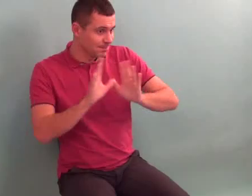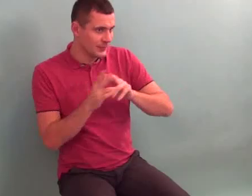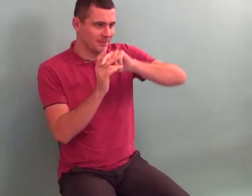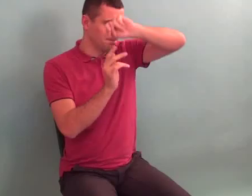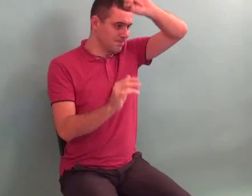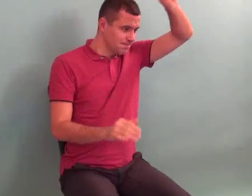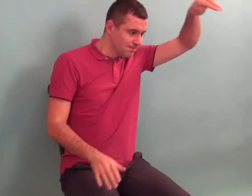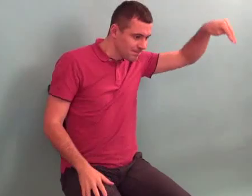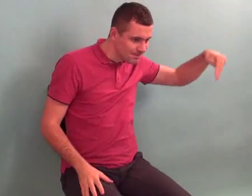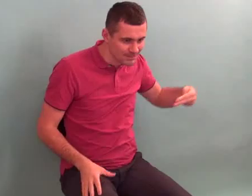Schodzi na dół.